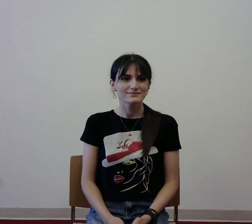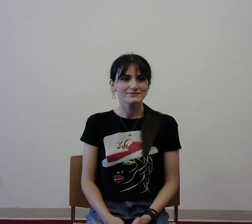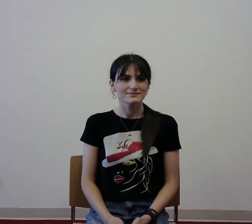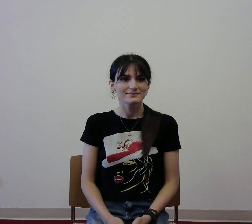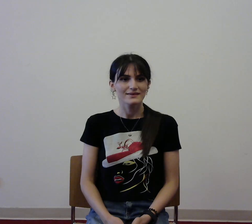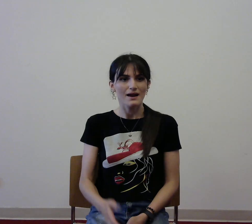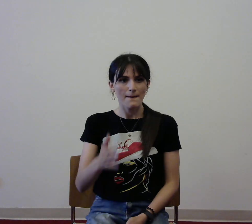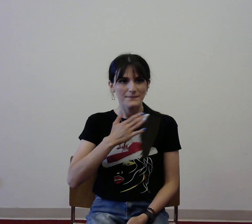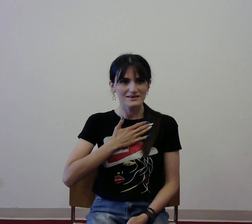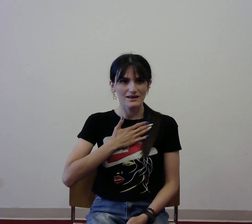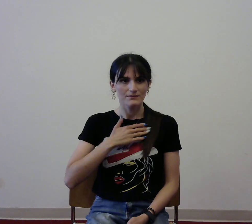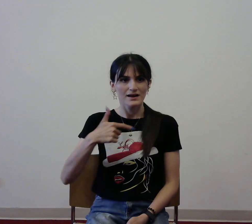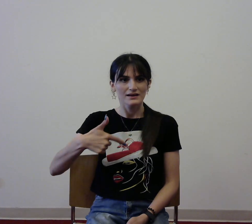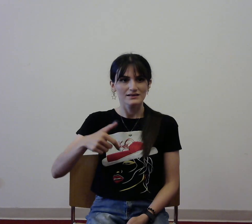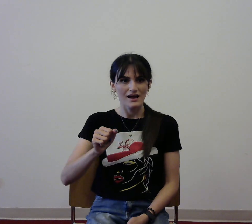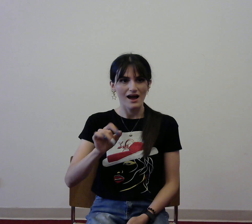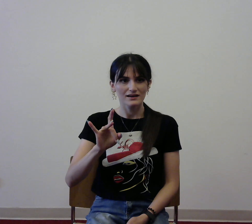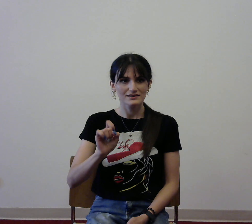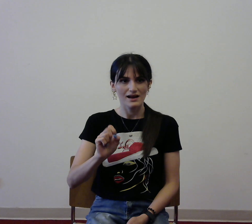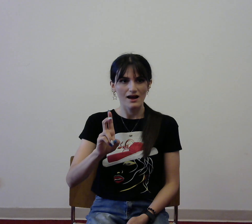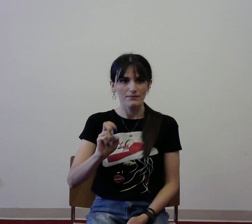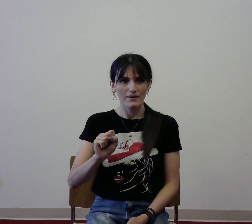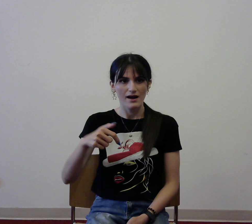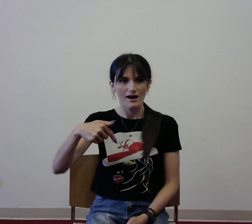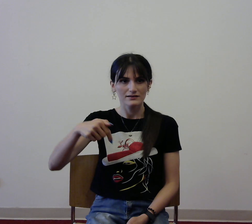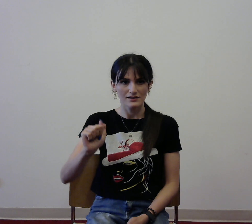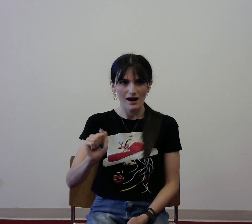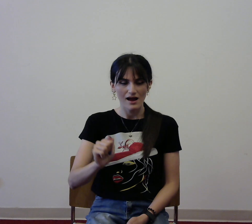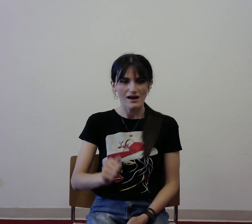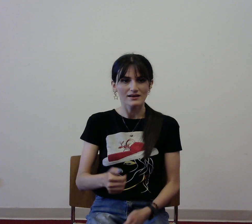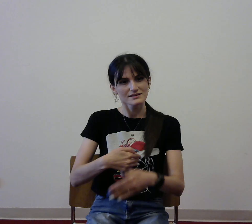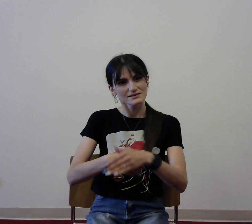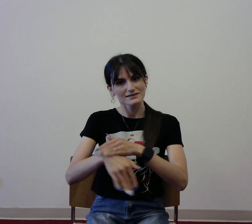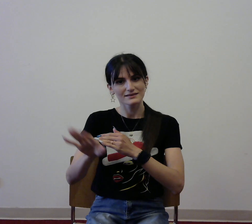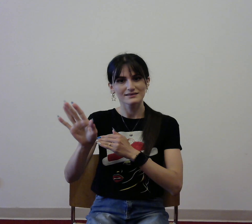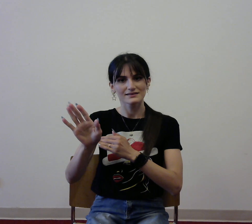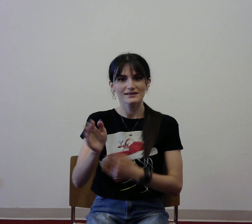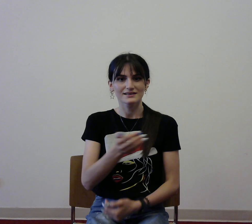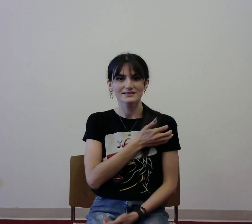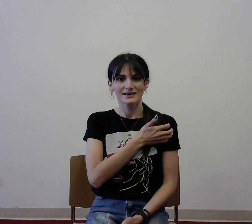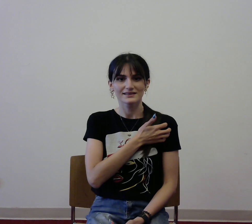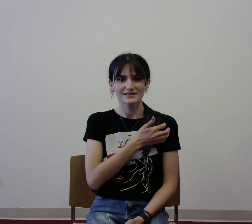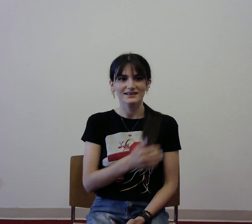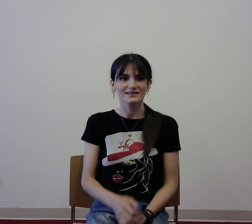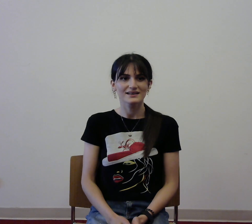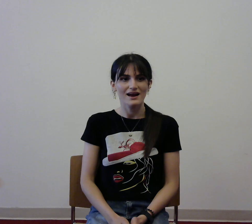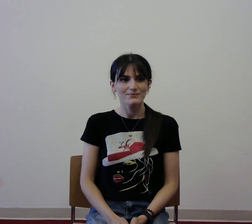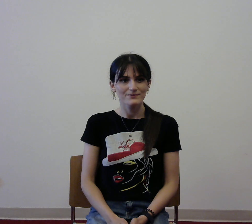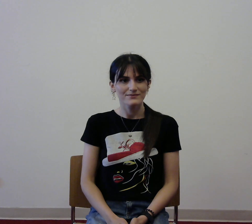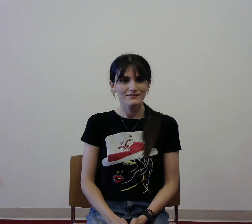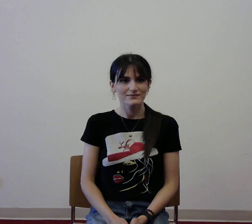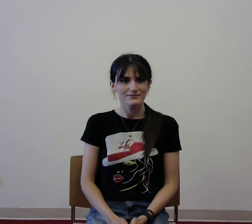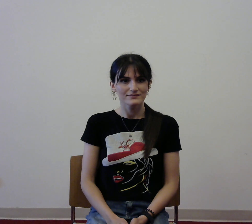Mən Qarabağa getmək istəyirəm